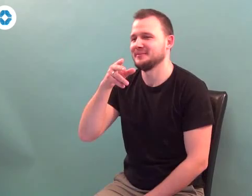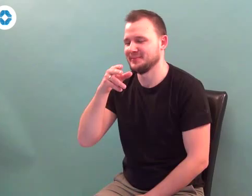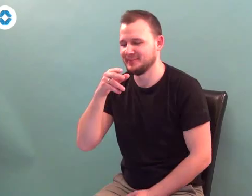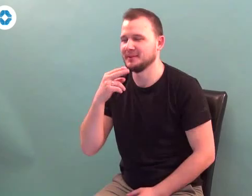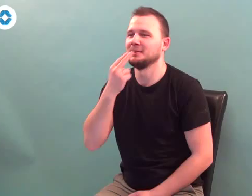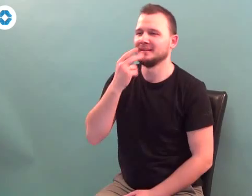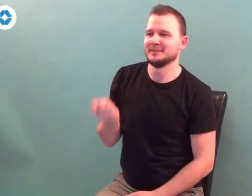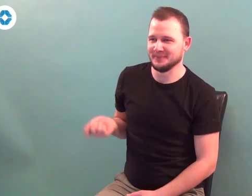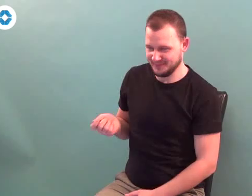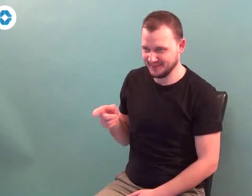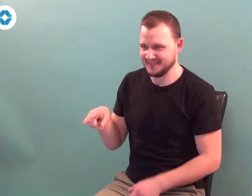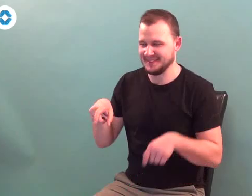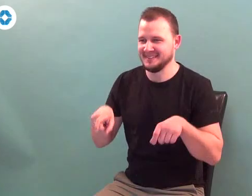Charlie Chaplin siedzi